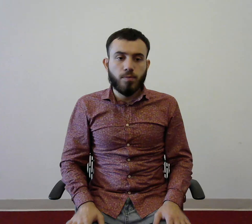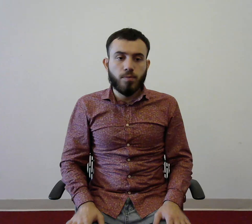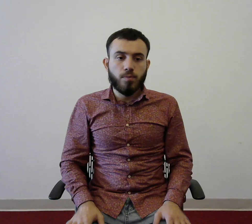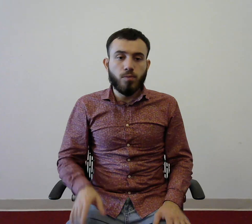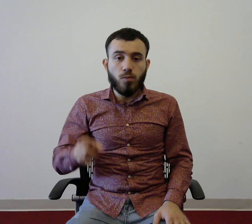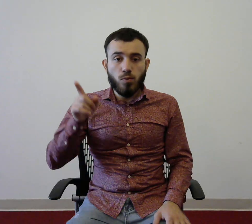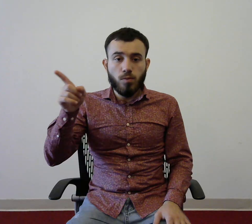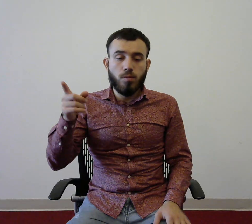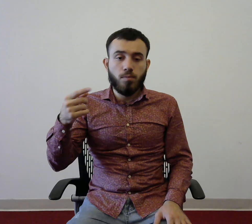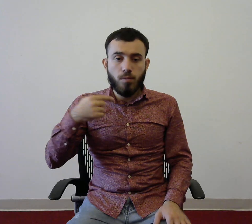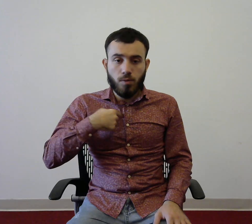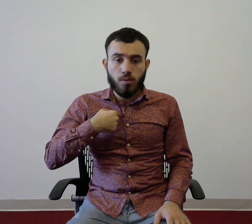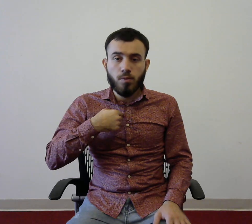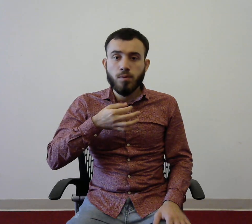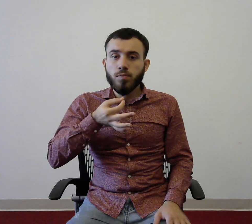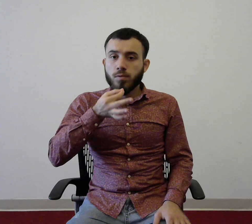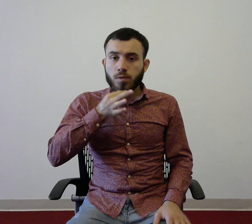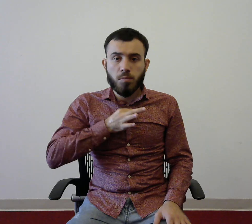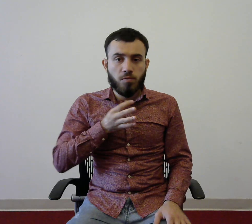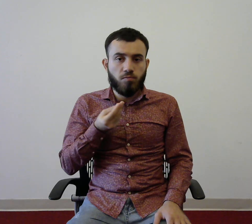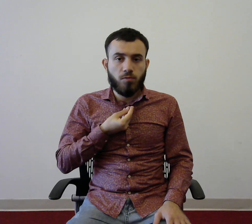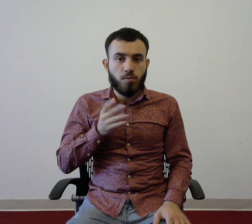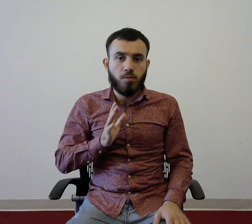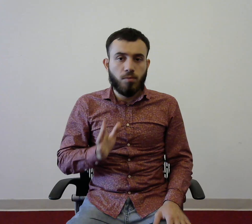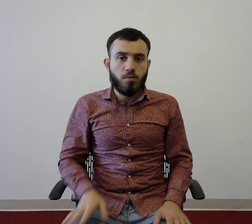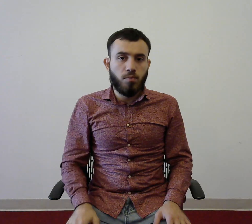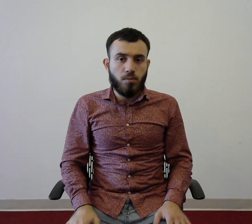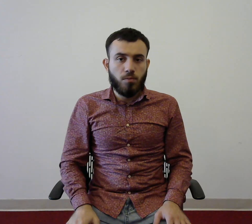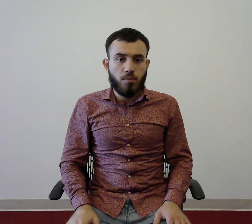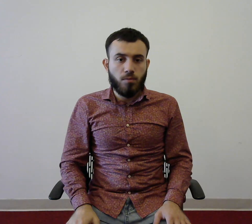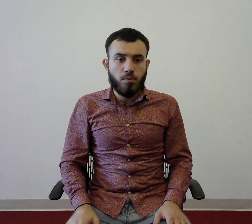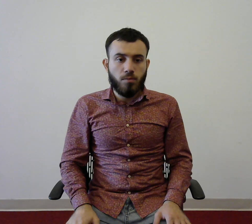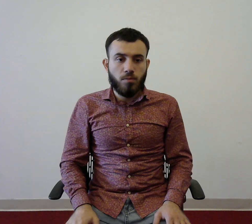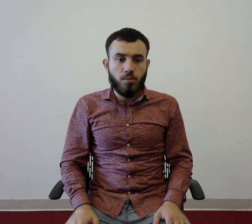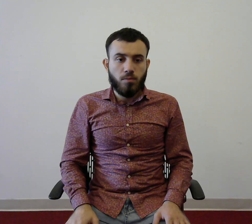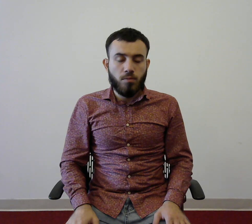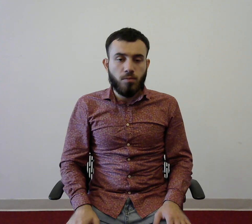O mənə cavab verməyib